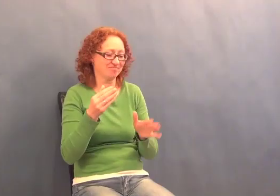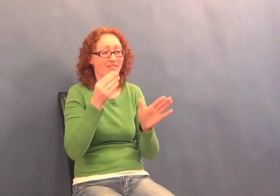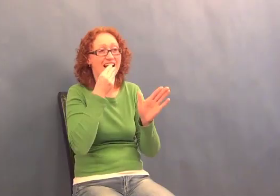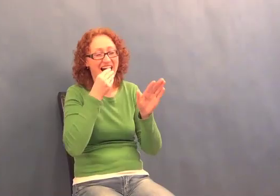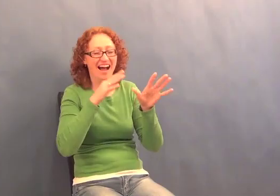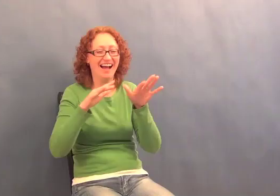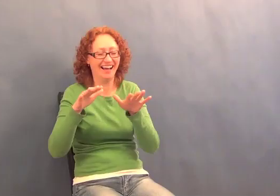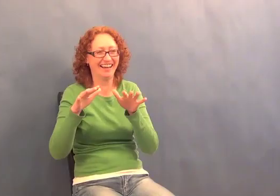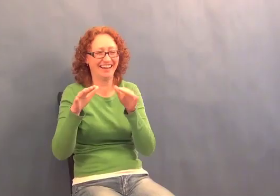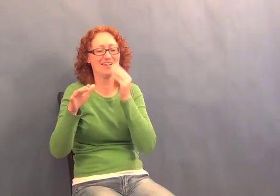Jedzenie.